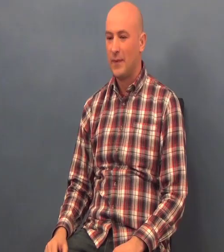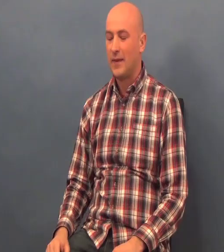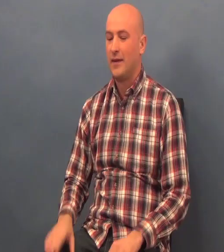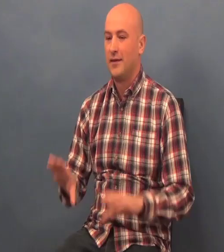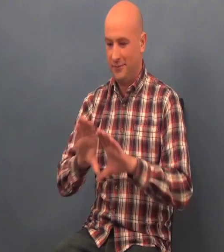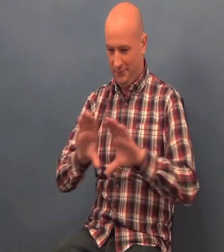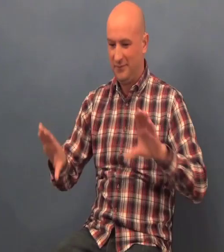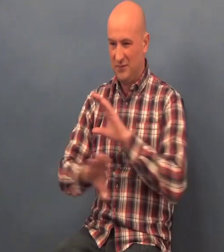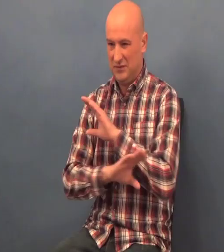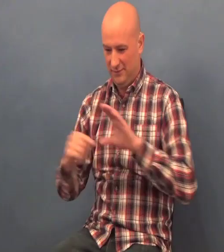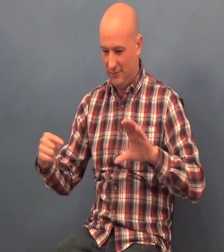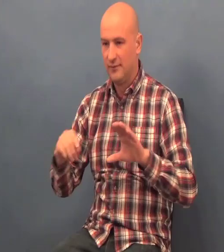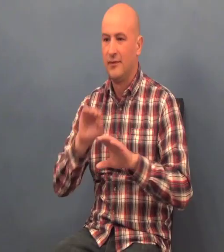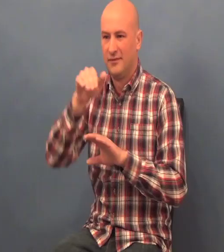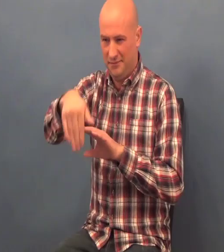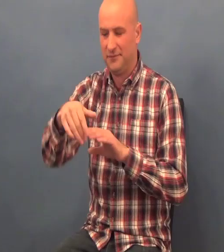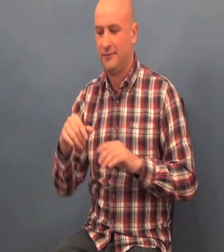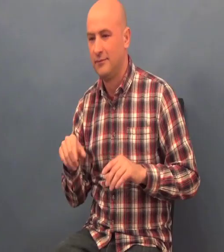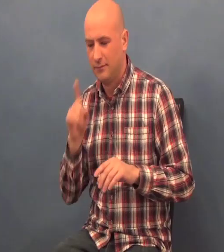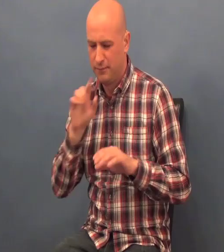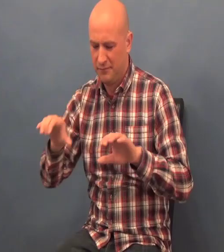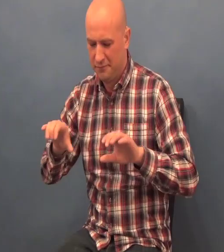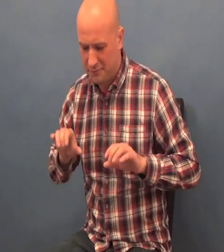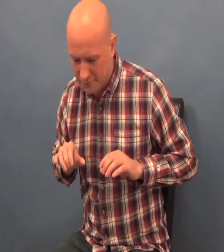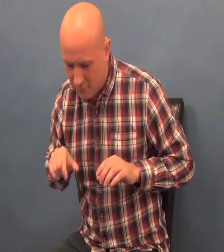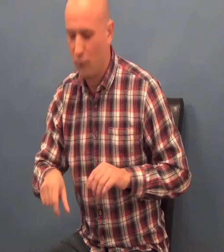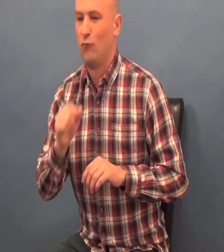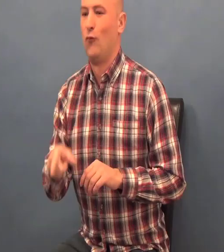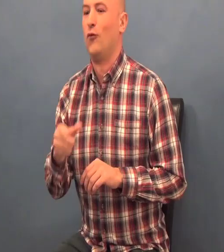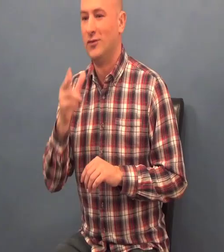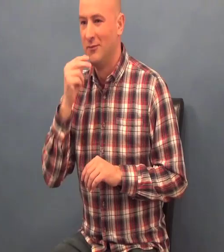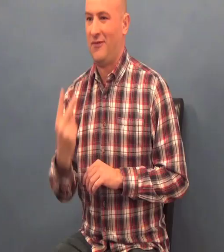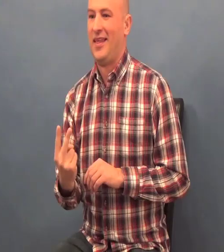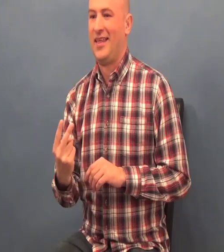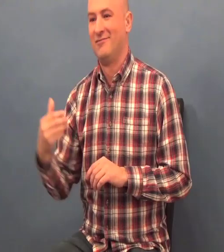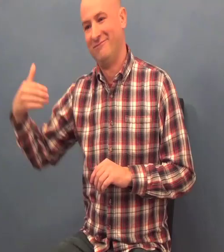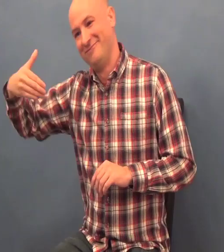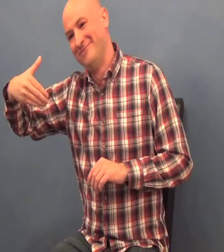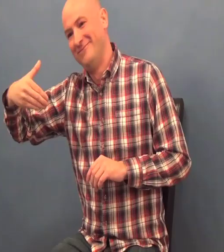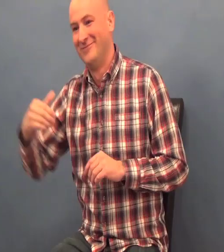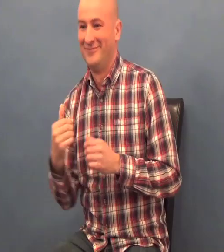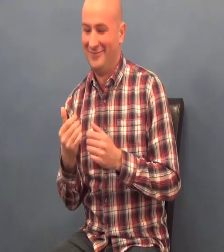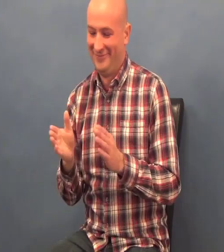Za tym drzewem coś jest. Chłopiec zagląda. Są tam dwie żaby, które się obejmują.